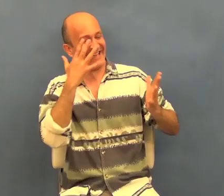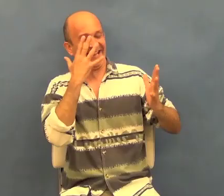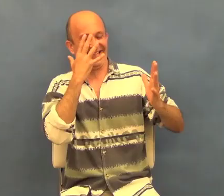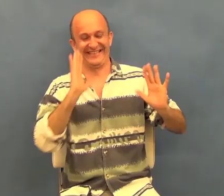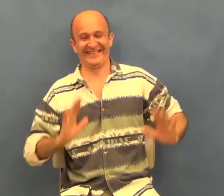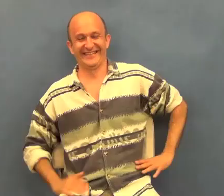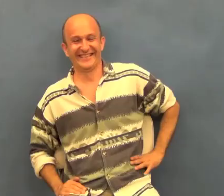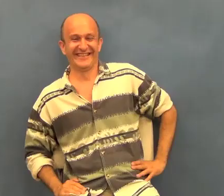Jestem zdezorientowany.